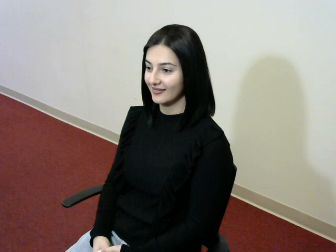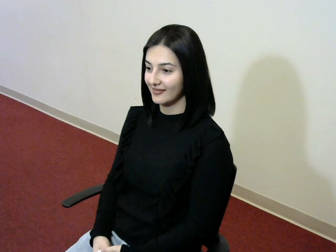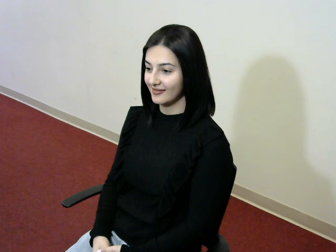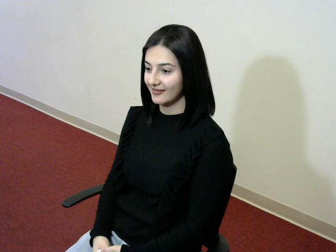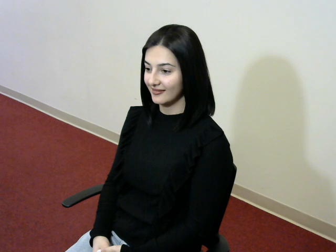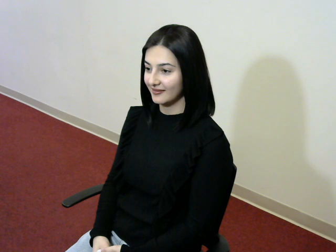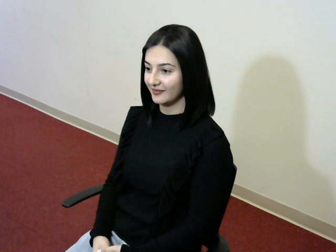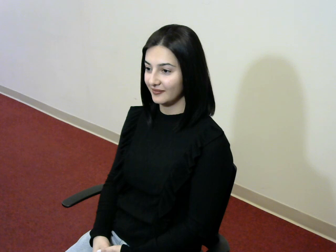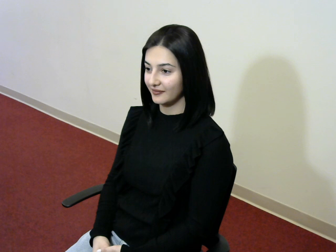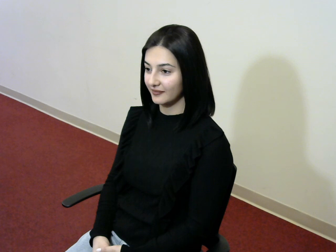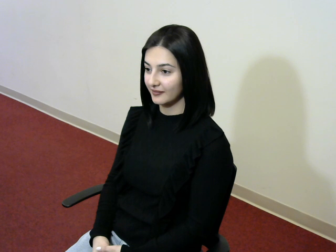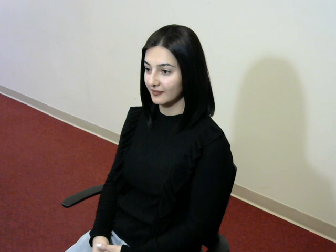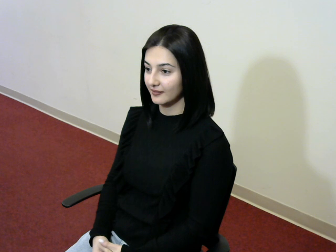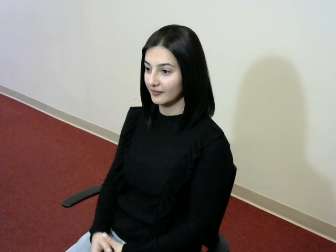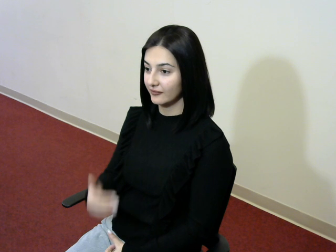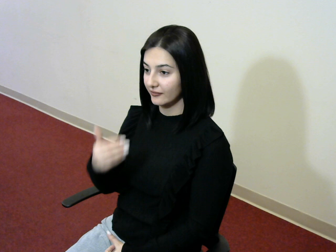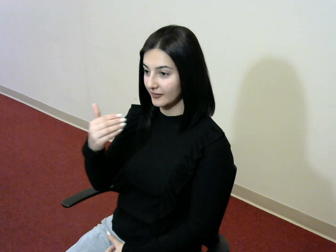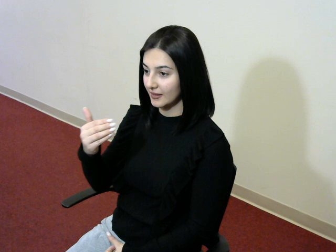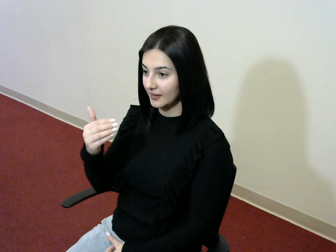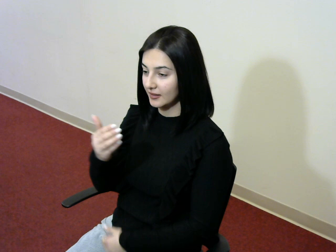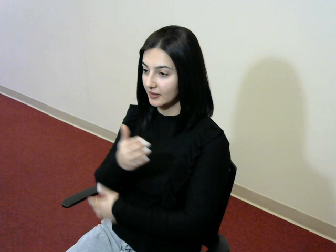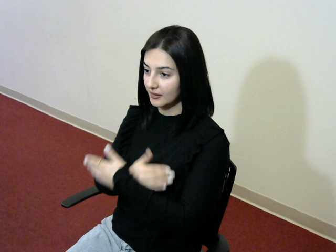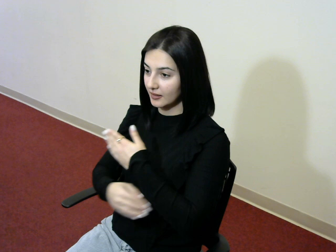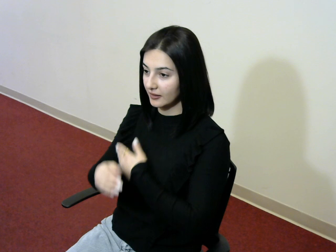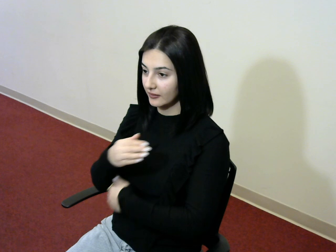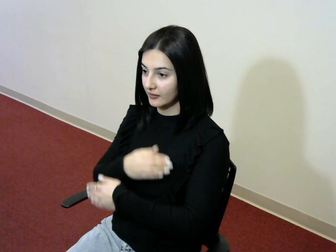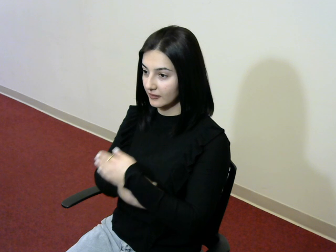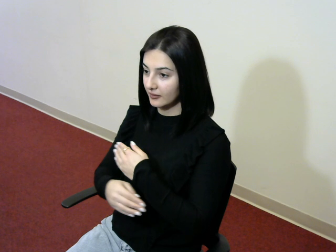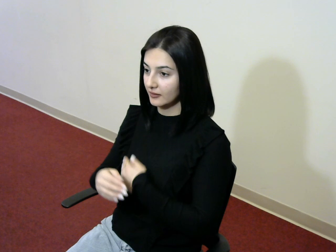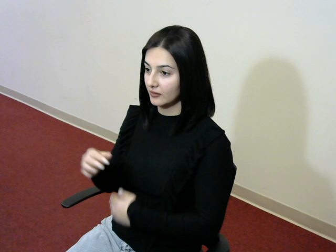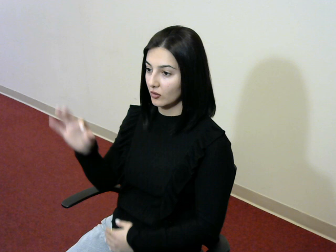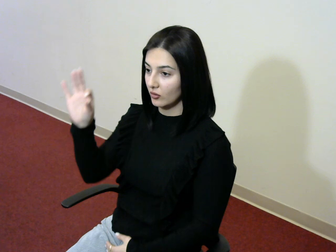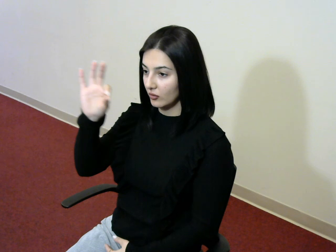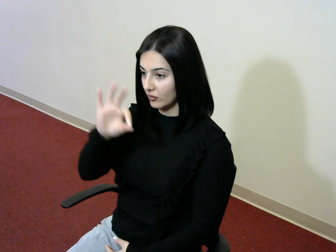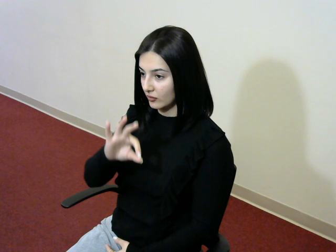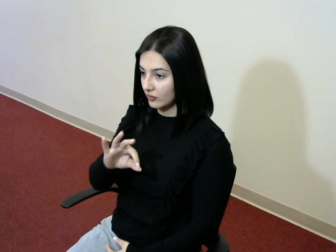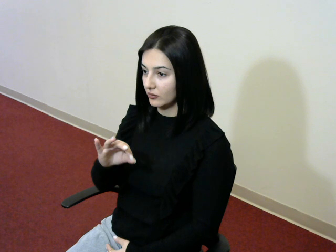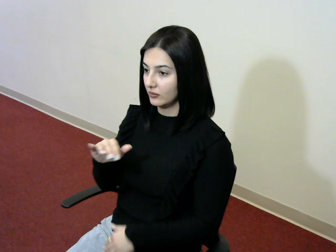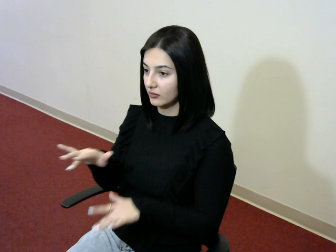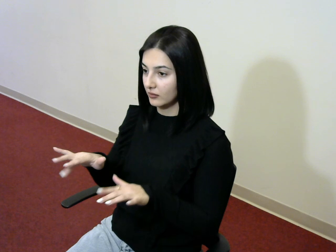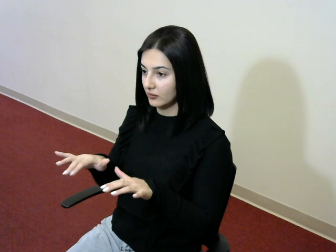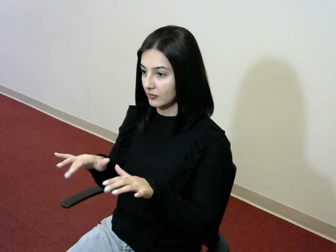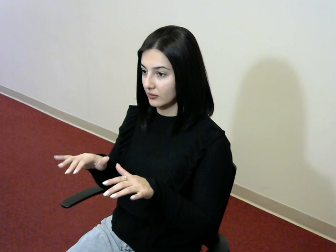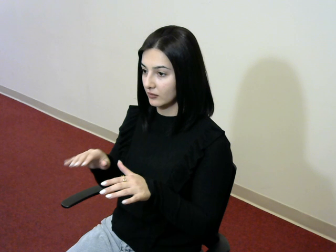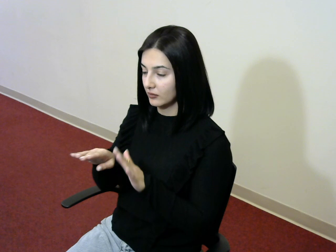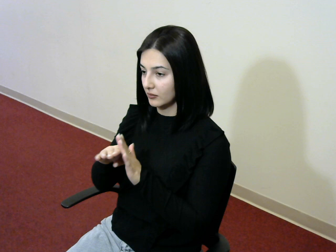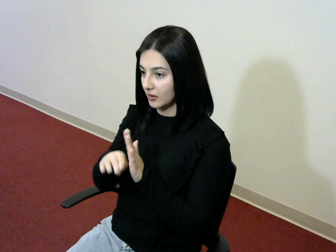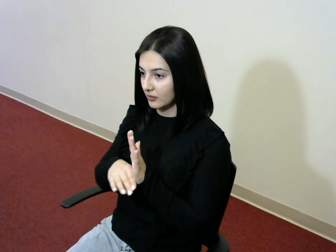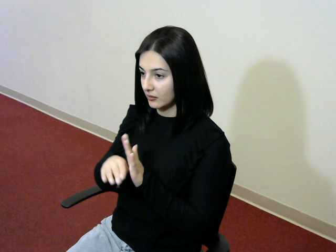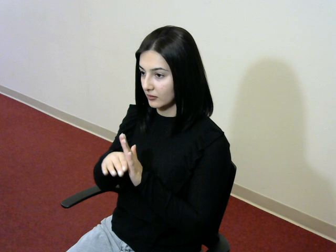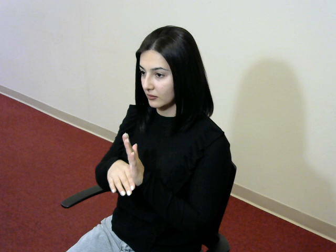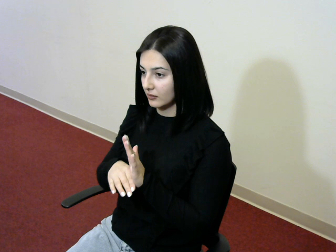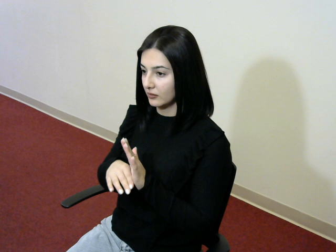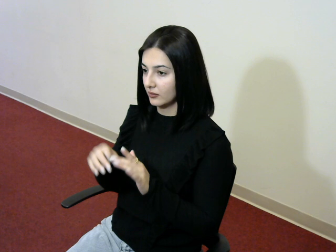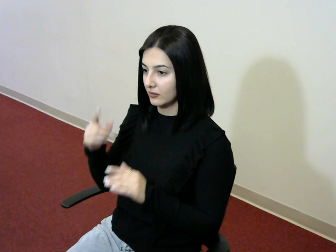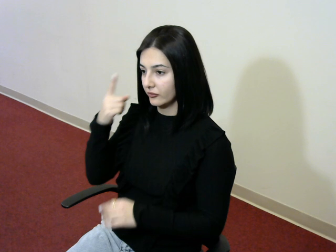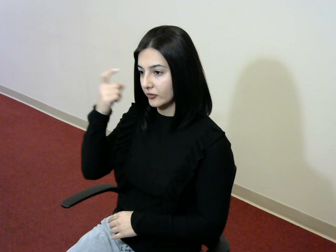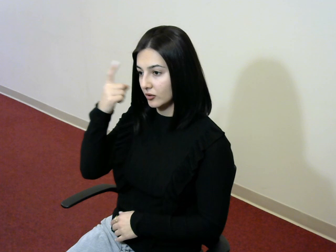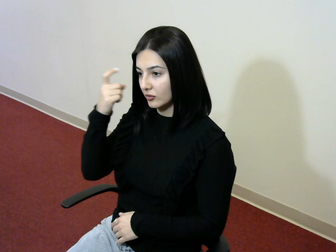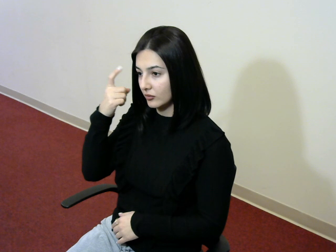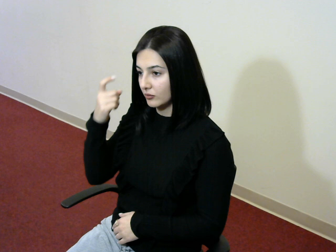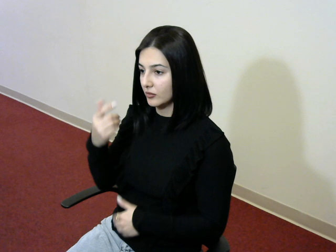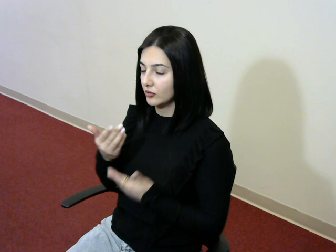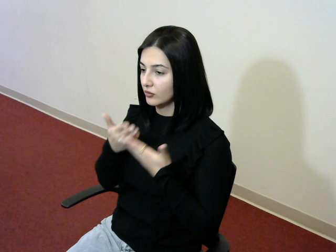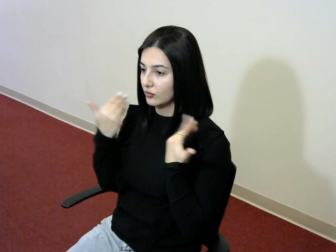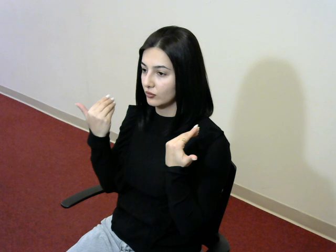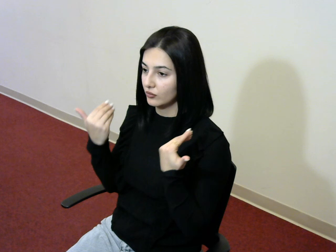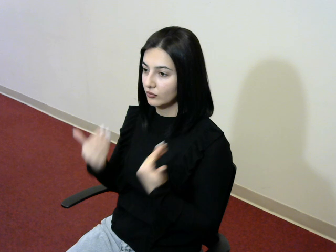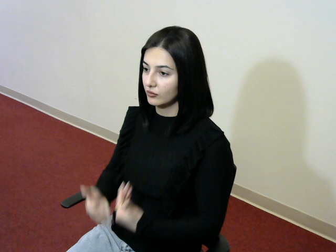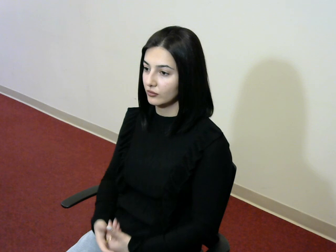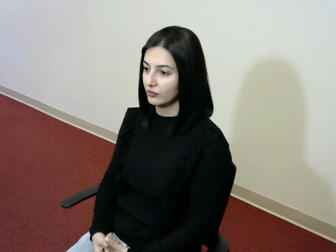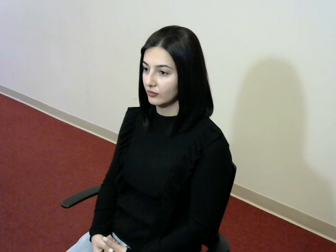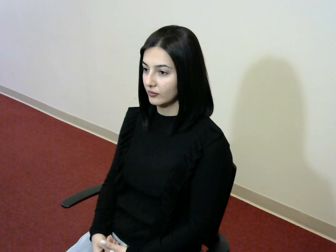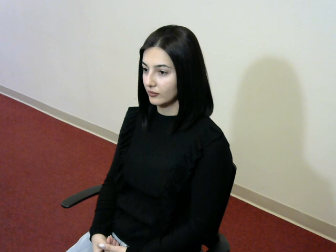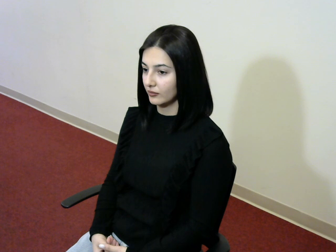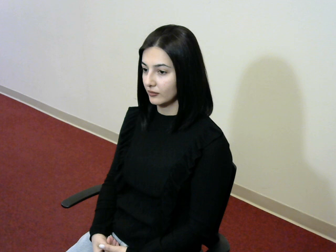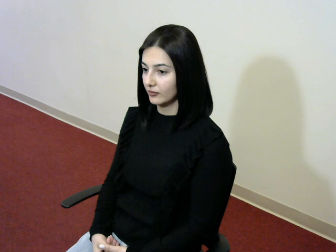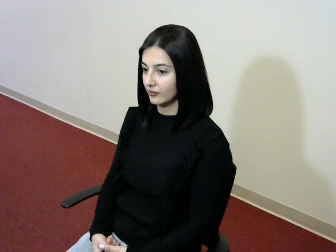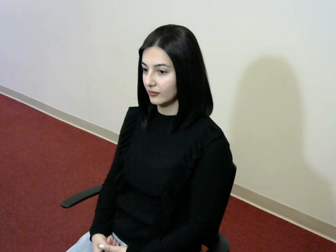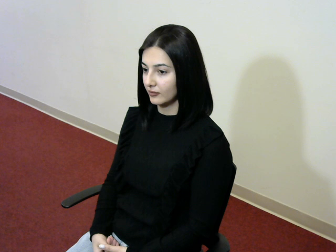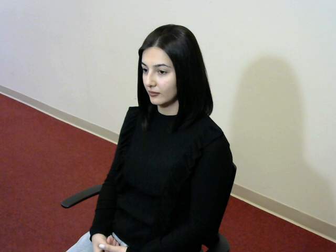Sizin əlilliyiniz haqqınızda sistemdə məlumat yoxdur